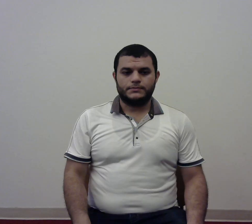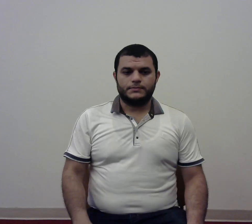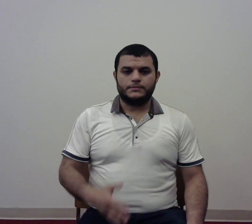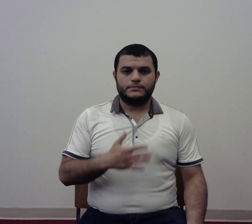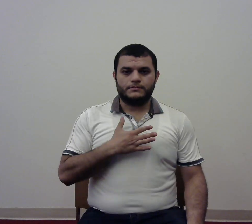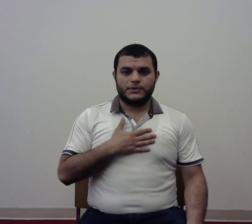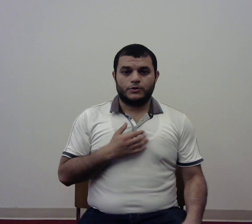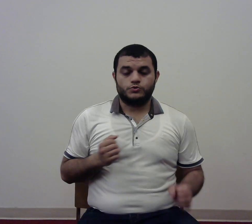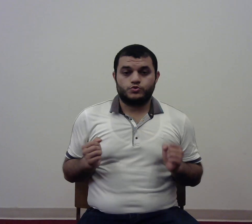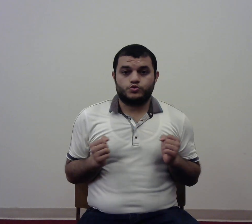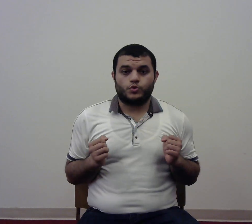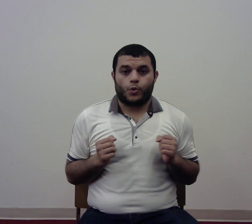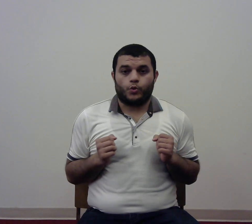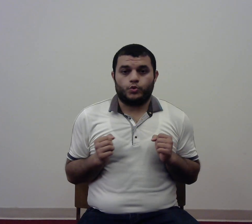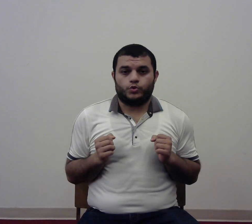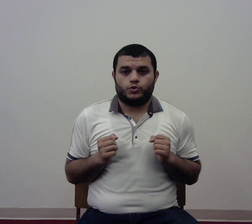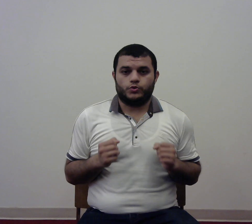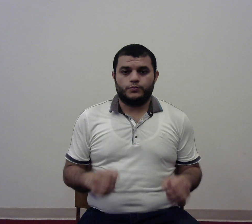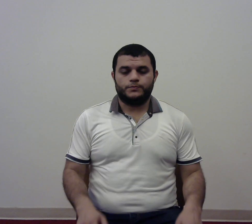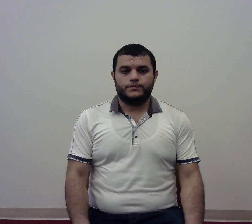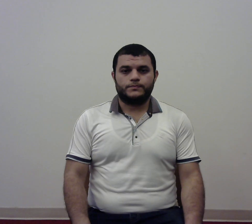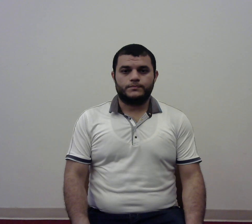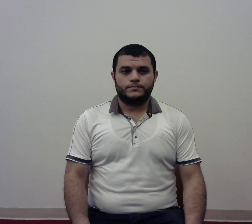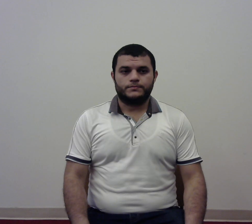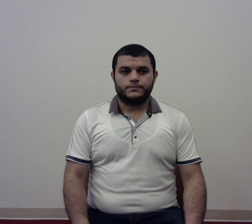Mənə soyuqdur